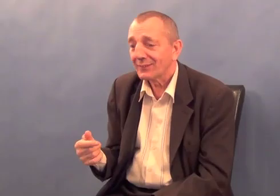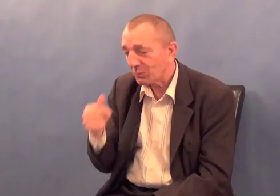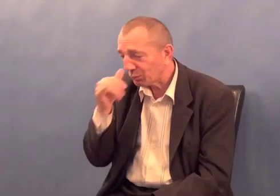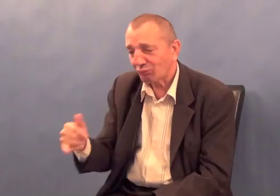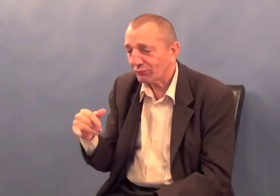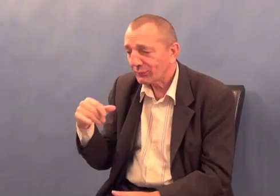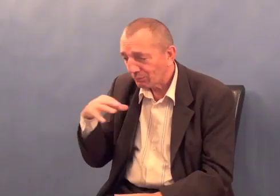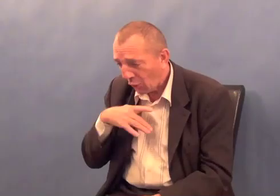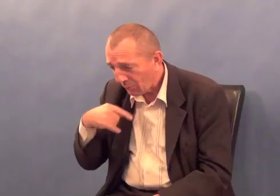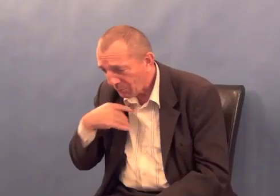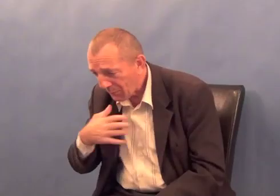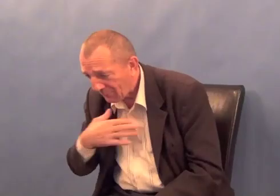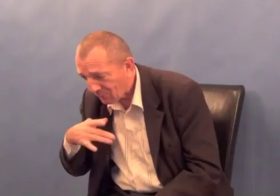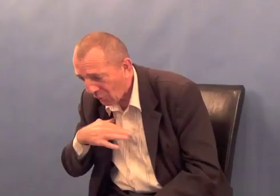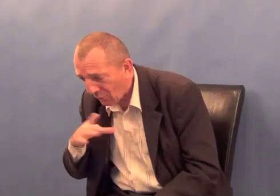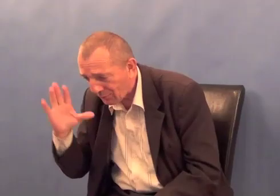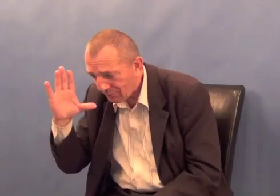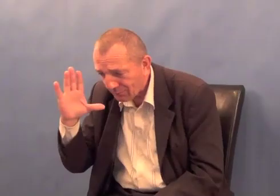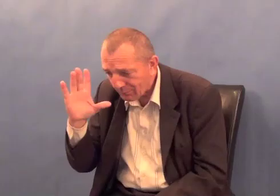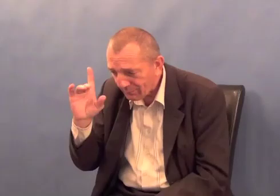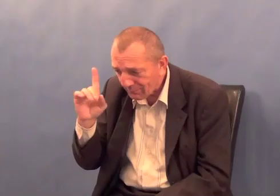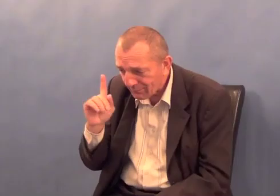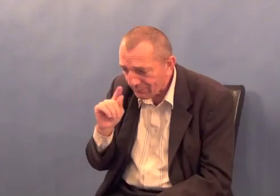Nie mogę, wolne, mam wolne... poczekaj...